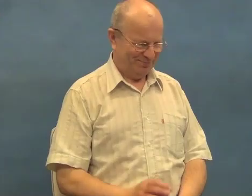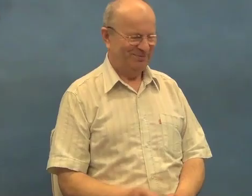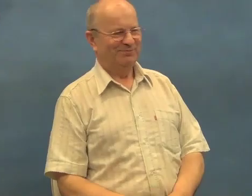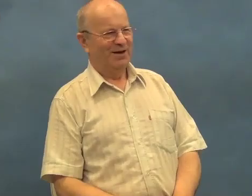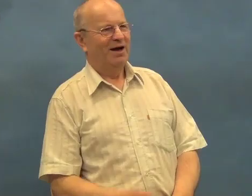Dobrze.